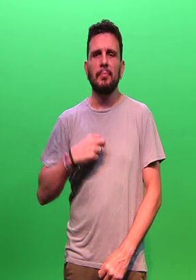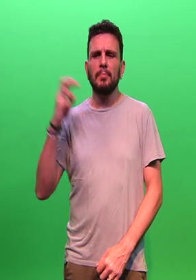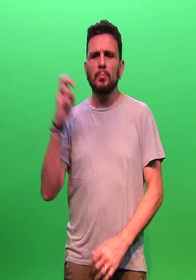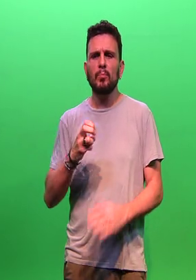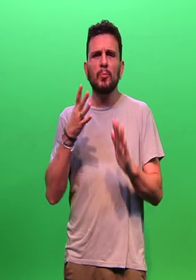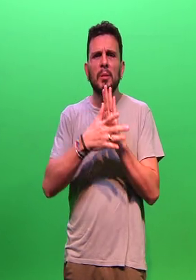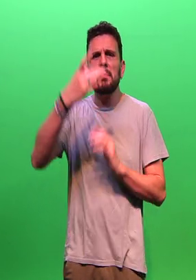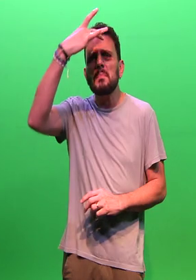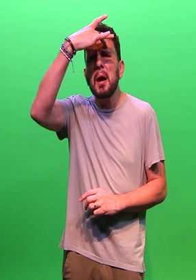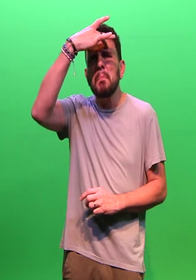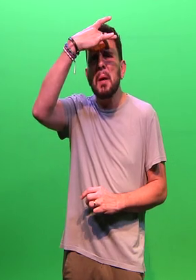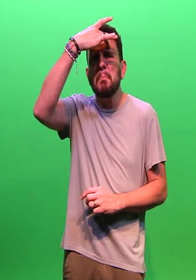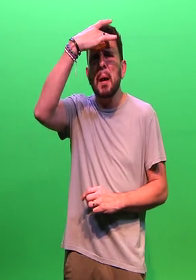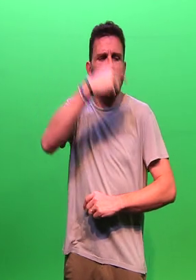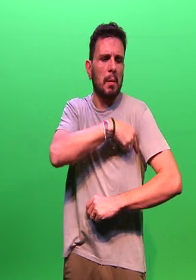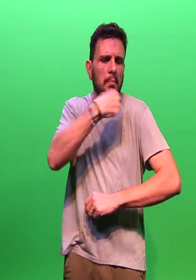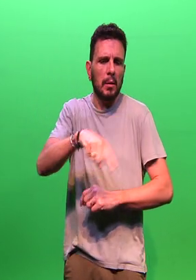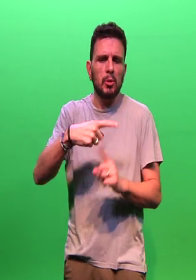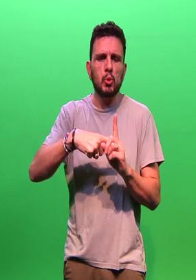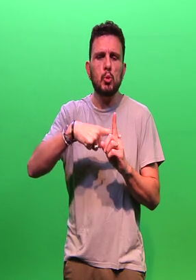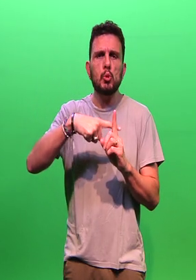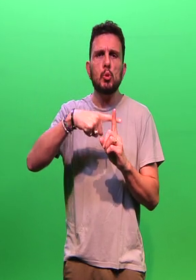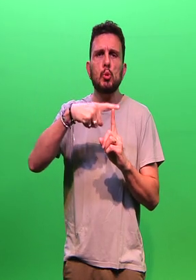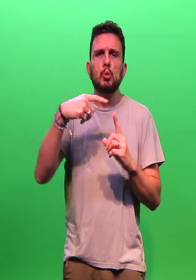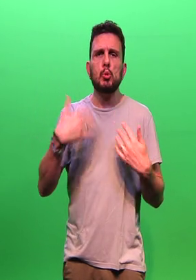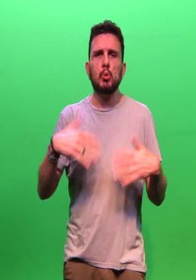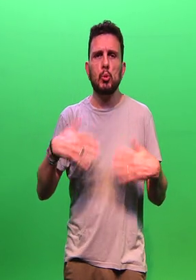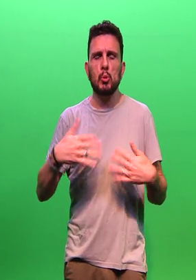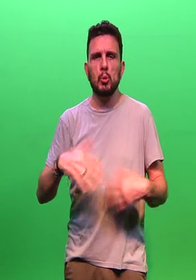Vinc perquè em fa molt mal el cap i m'ha pujat molt la febre.